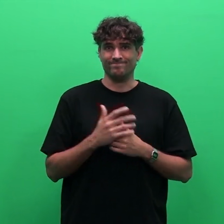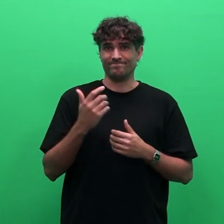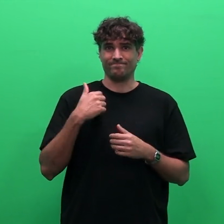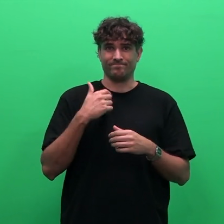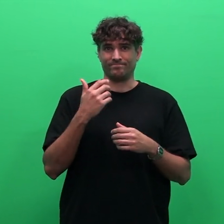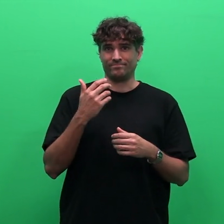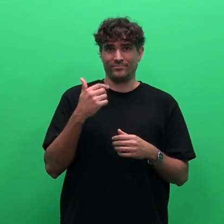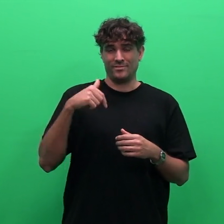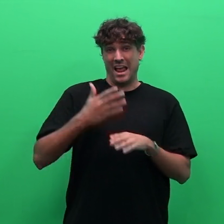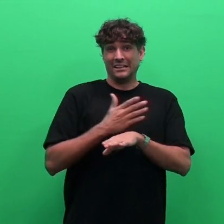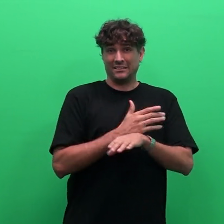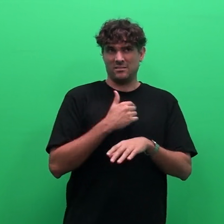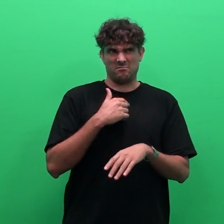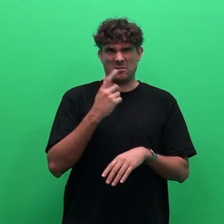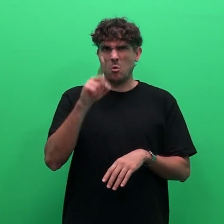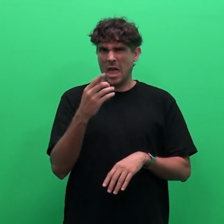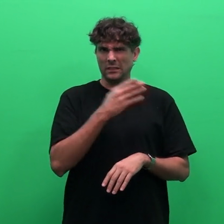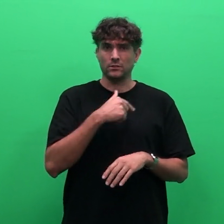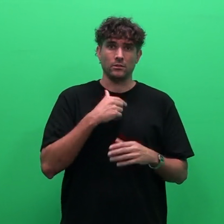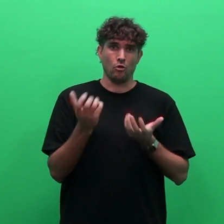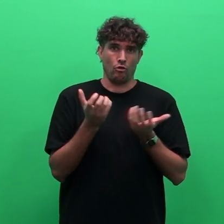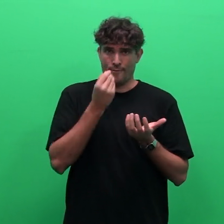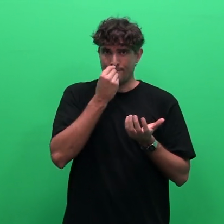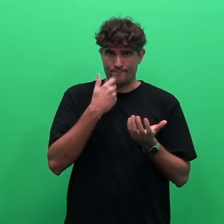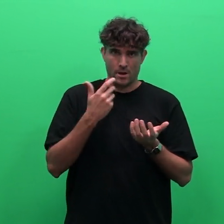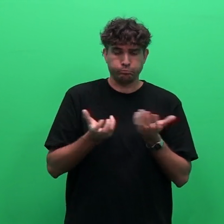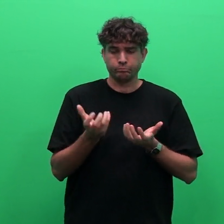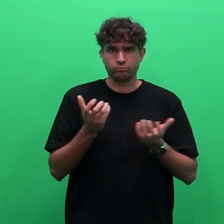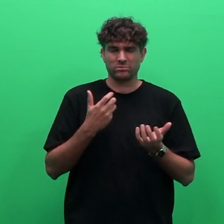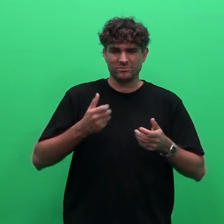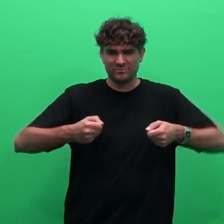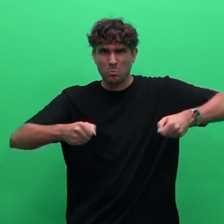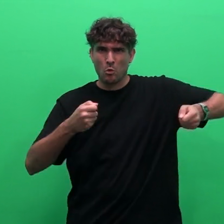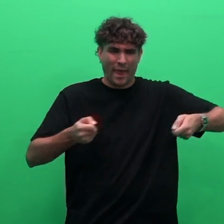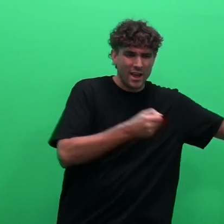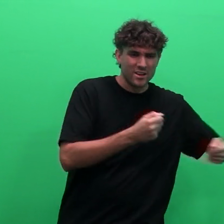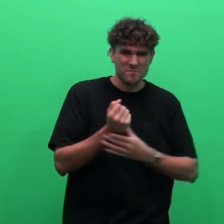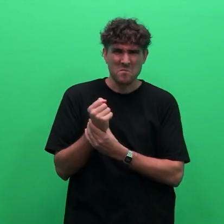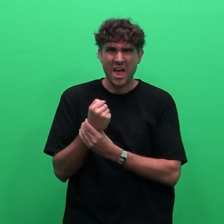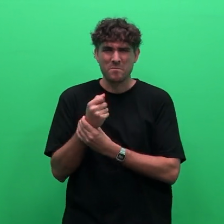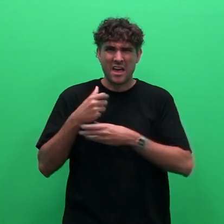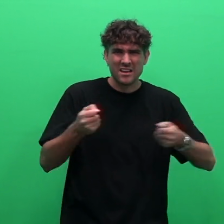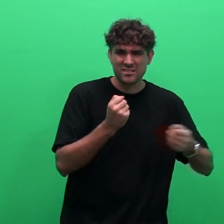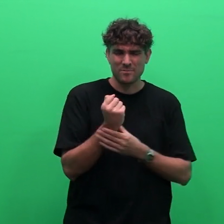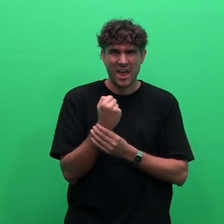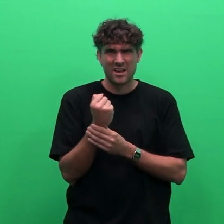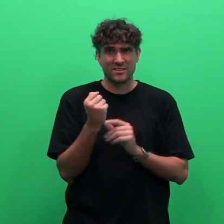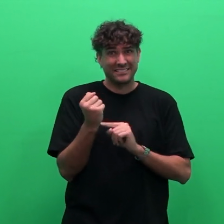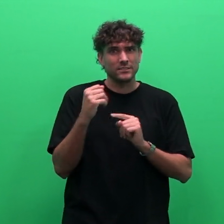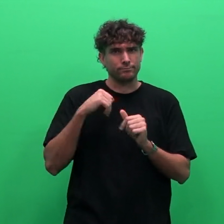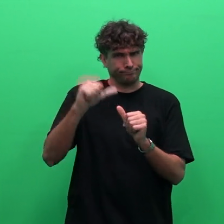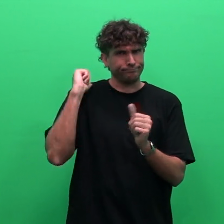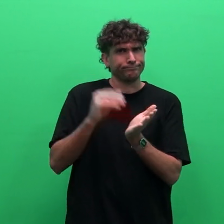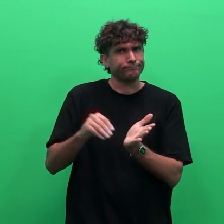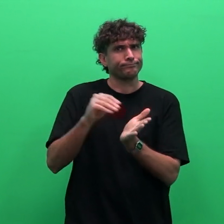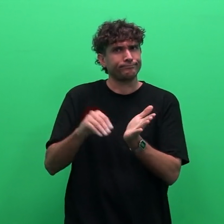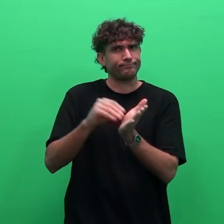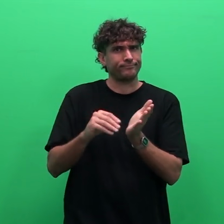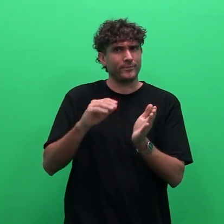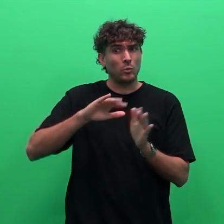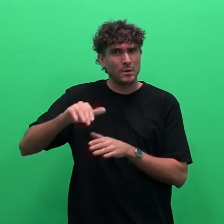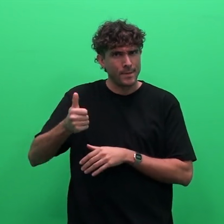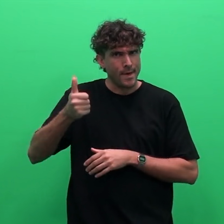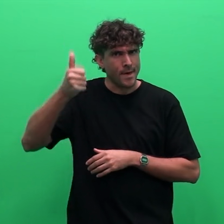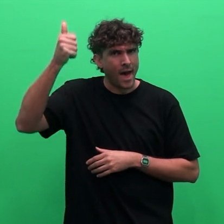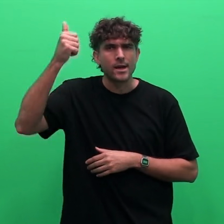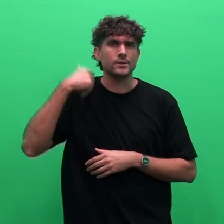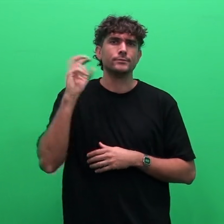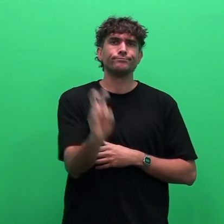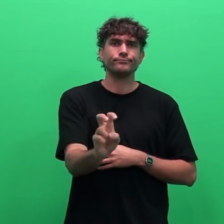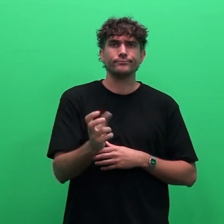Fa una hora estava cuinant i quan he mogut l'olla he notat que em feia mal el canell. Ja m'havia fet mal altres vegades, però ultimament ha anat a més, i per això he vingut.